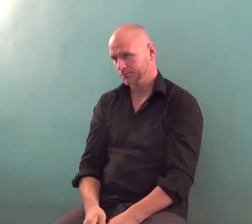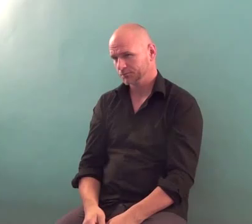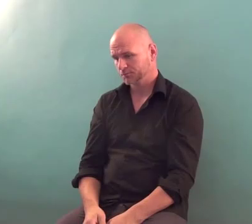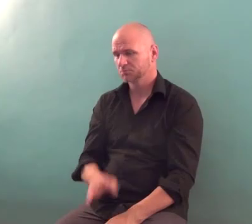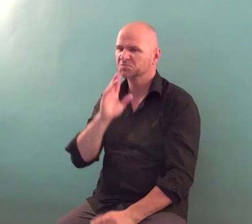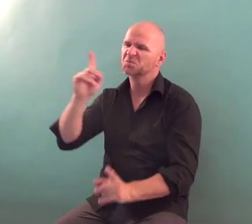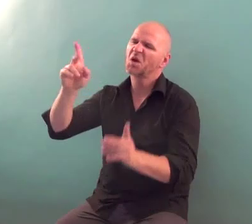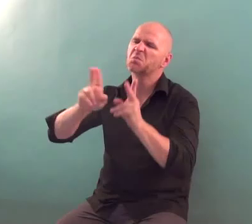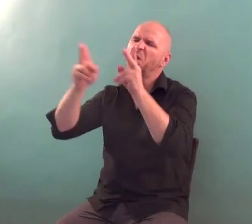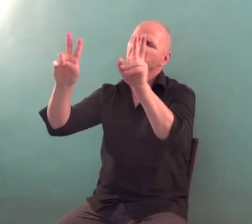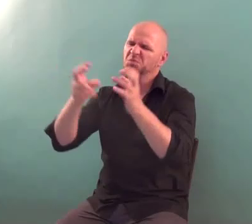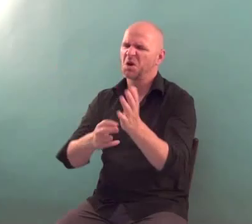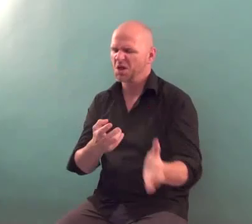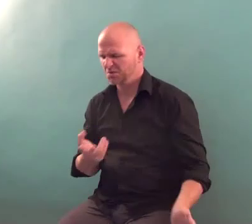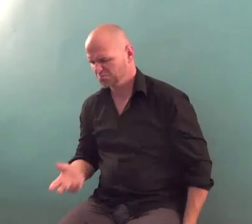Chyba trzeba uważać na most.